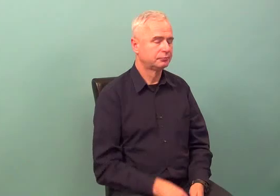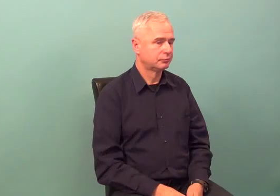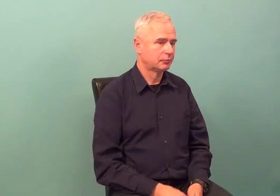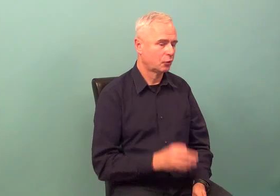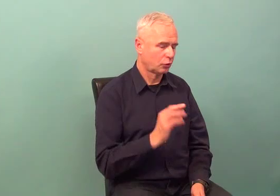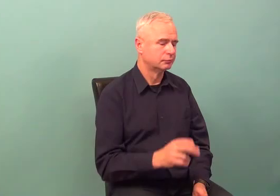Ok.